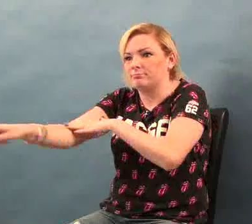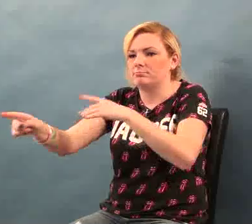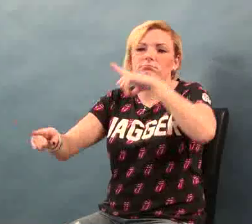Osy poleciały dalej.